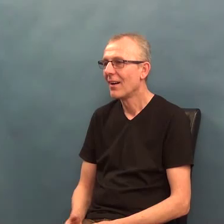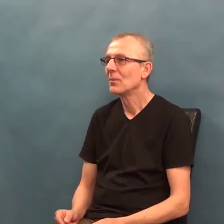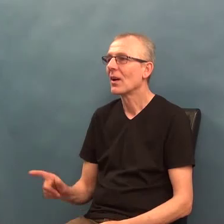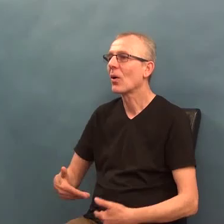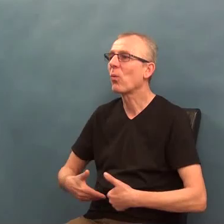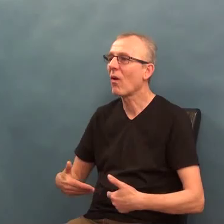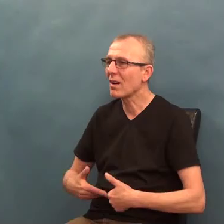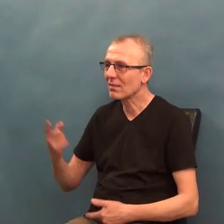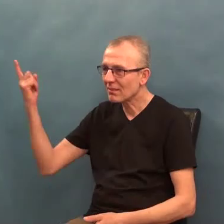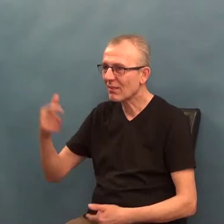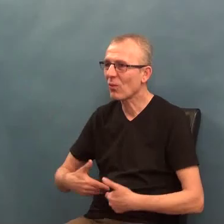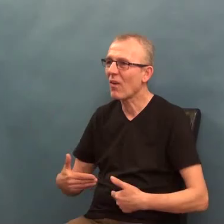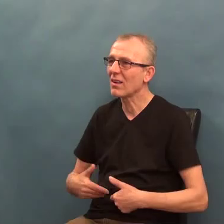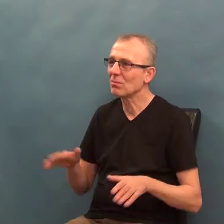On był głodny.